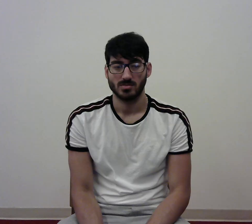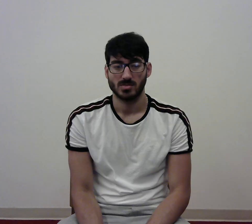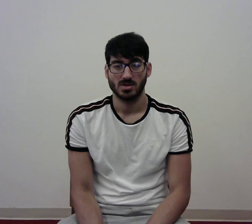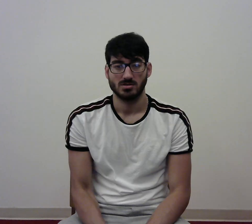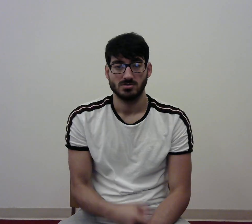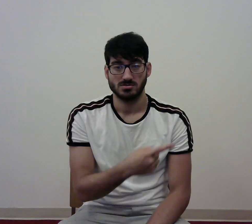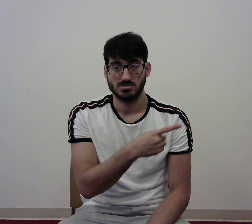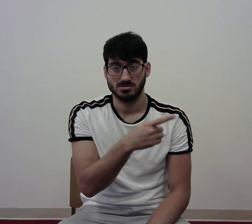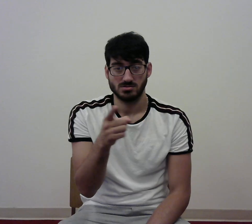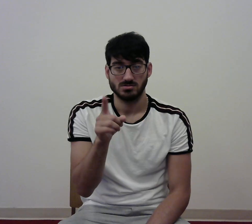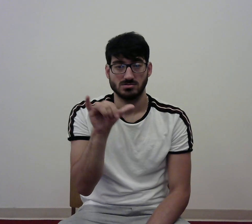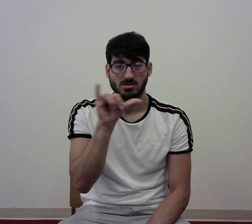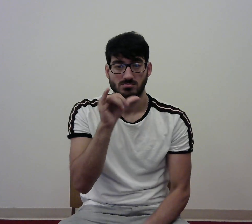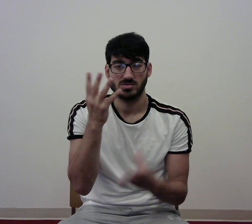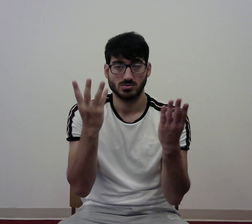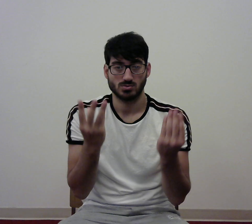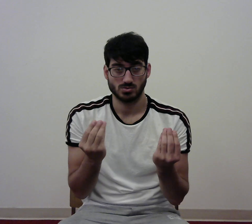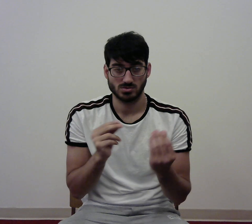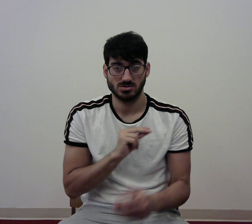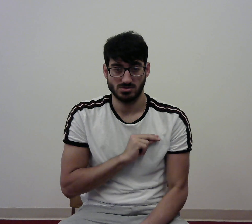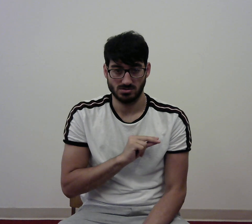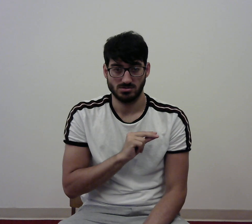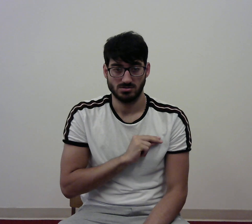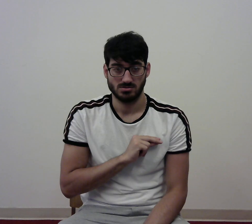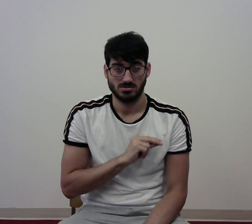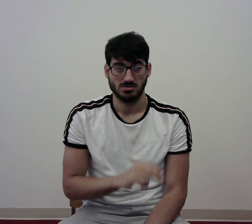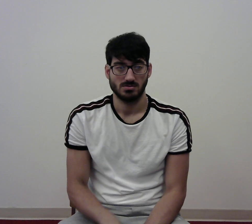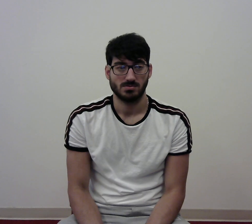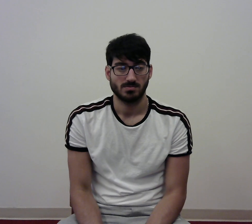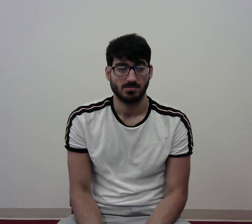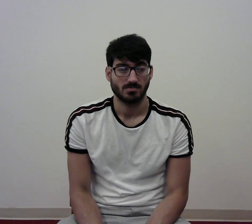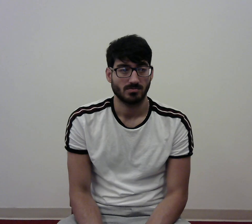Siz şənbə günü işləyirsiz?